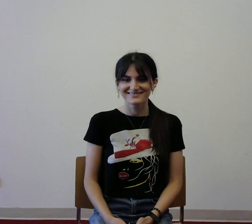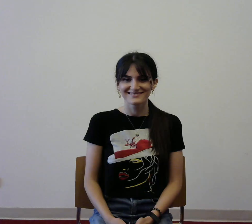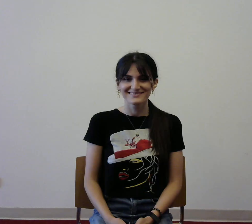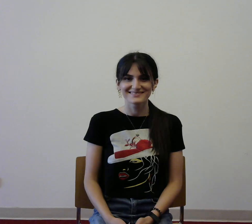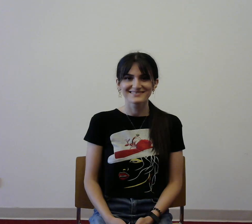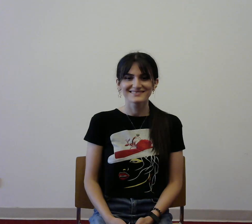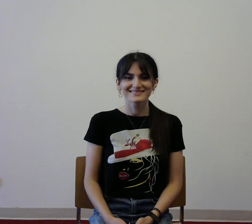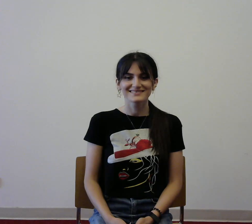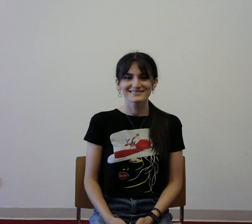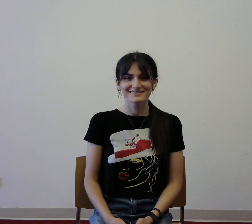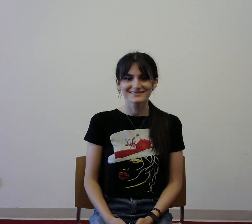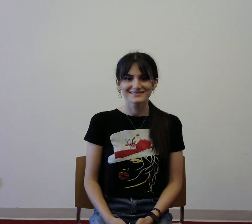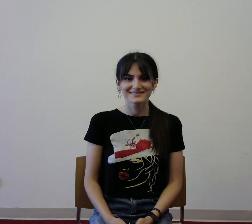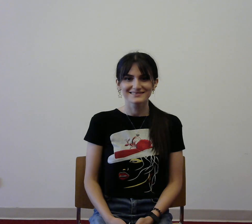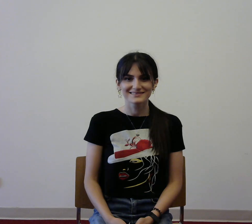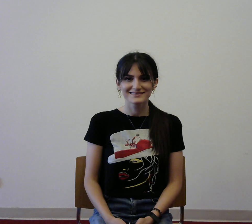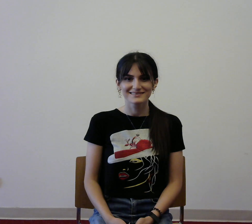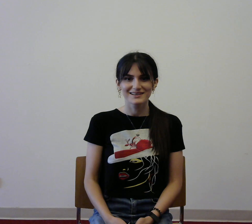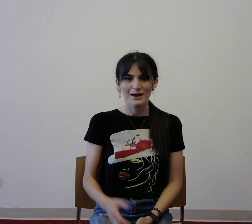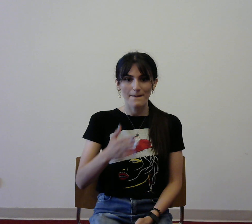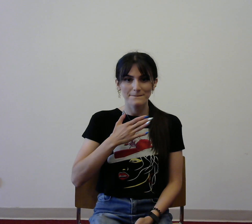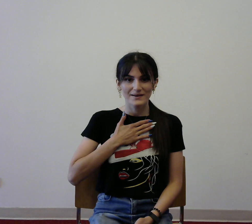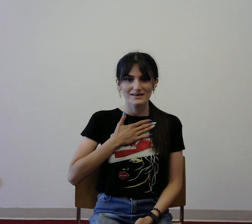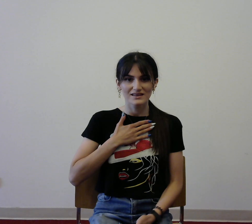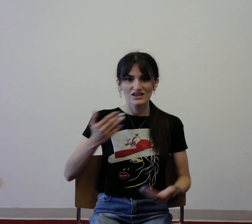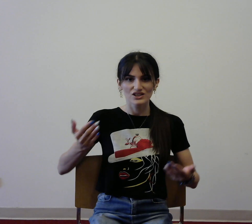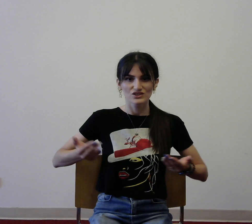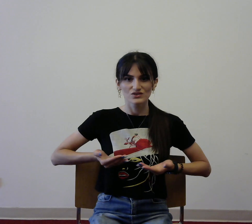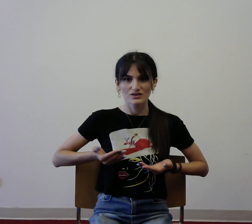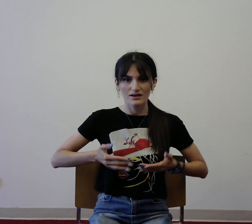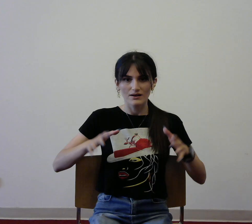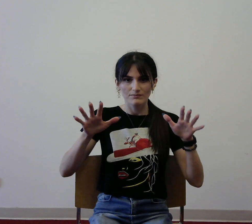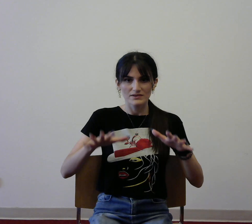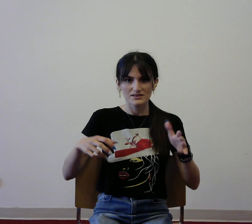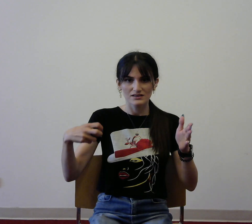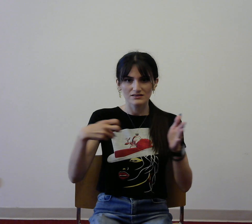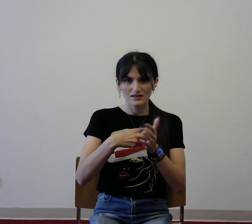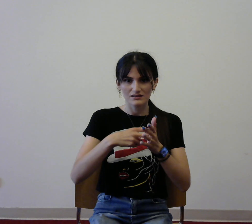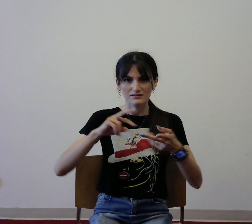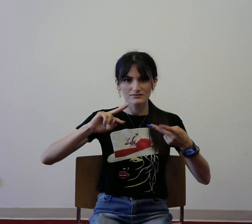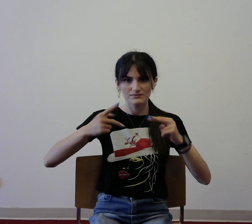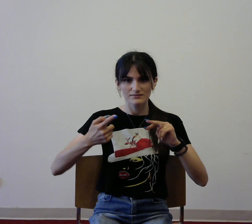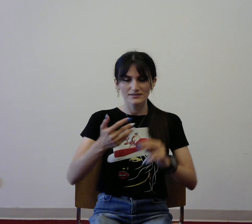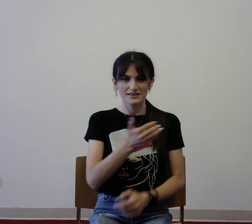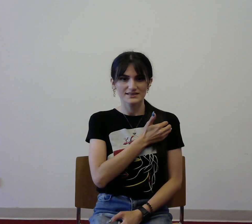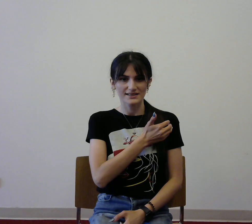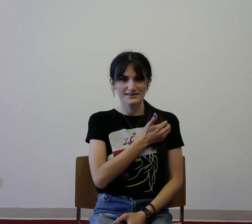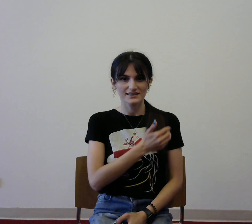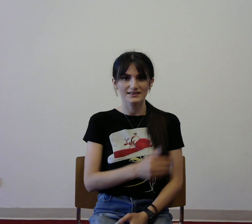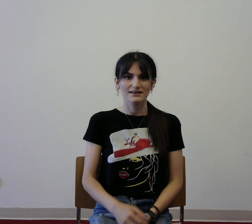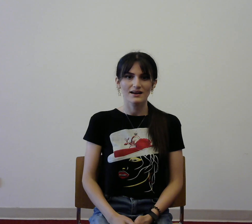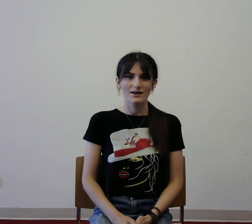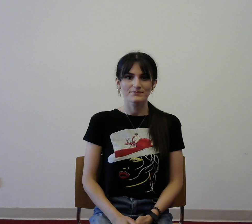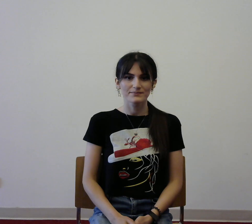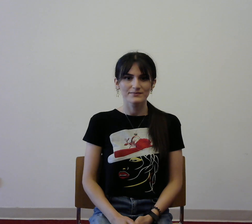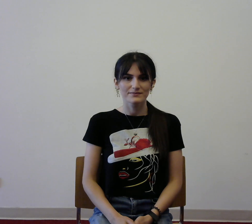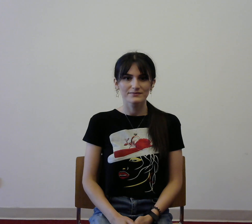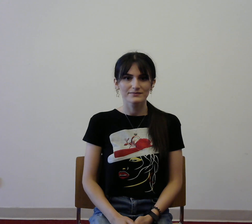Mən yaşayış yeri qeydiyyatımı dəyişmək istəyirəm